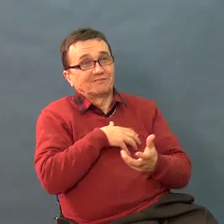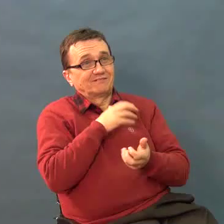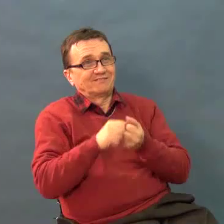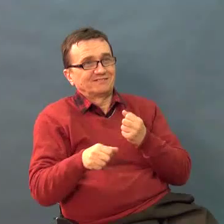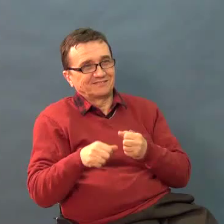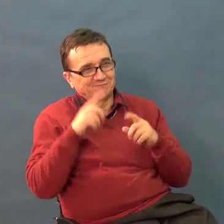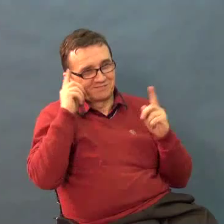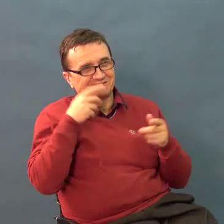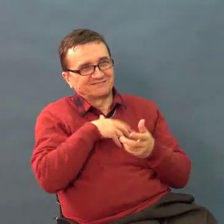Myszka Miki się przestraszyła.